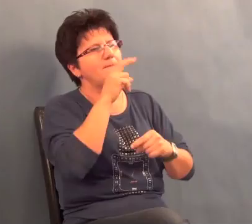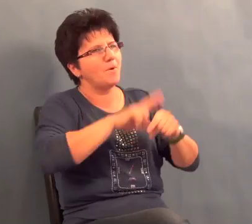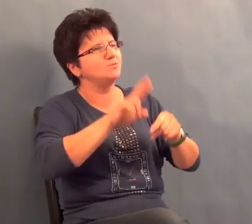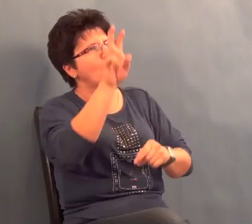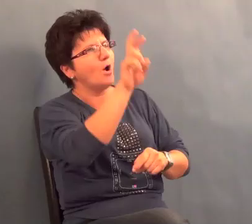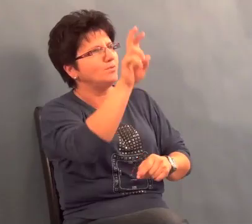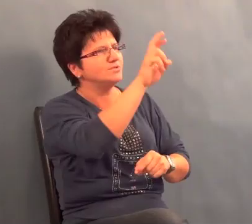Policjant obserwuje go.